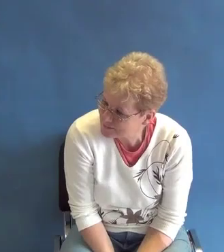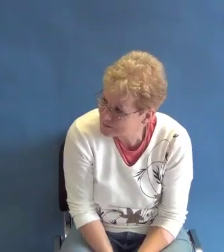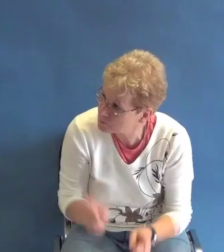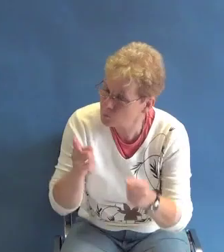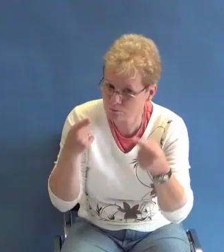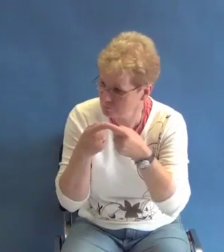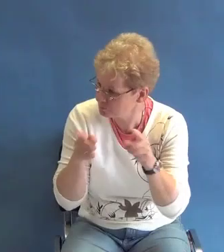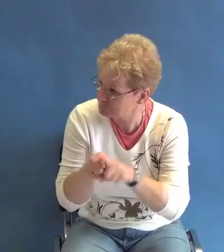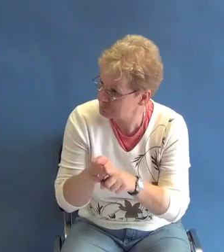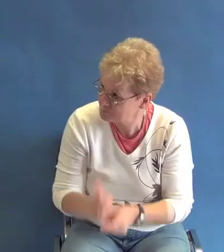Musi nam pasować?